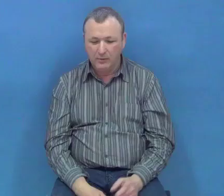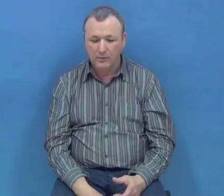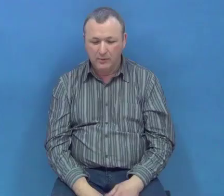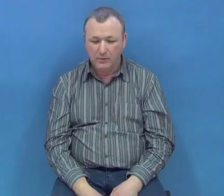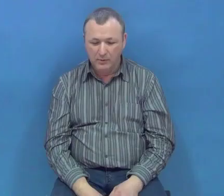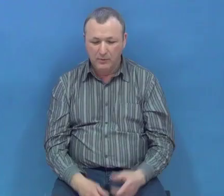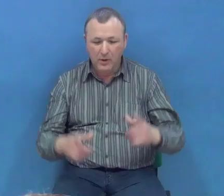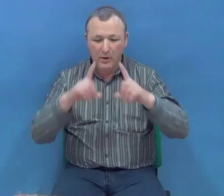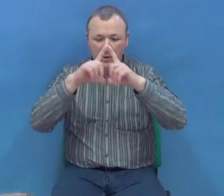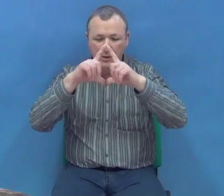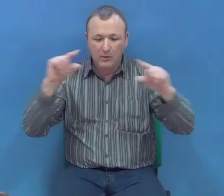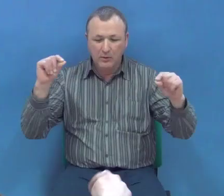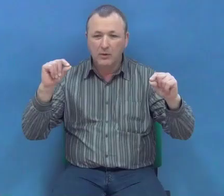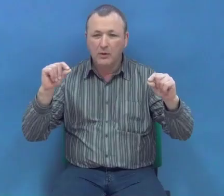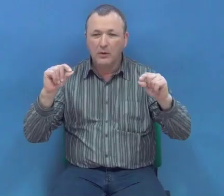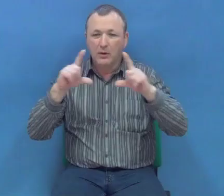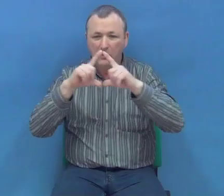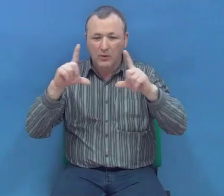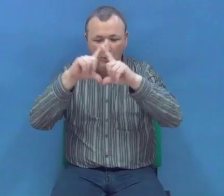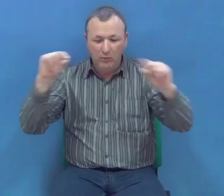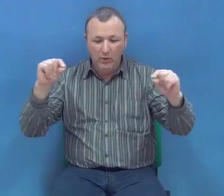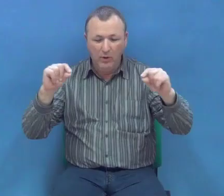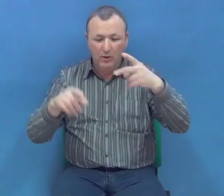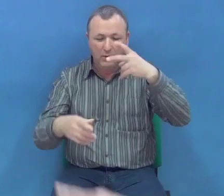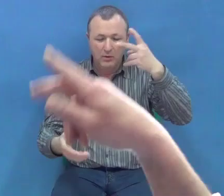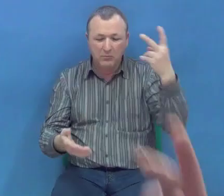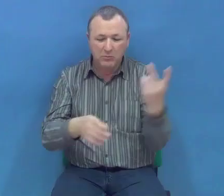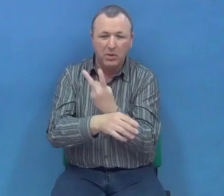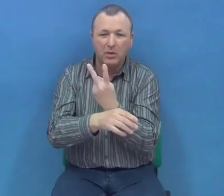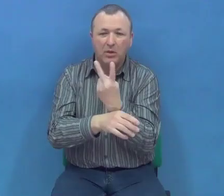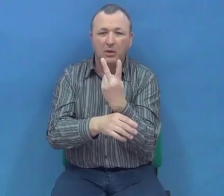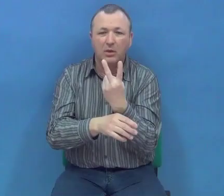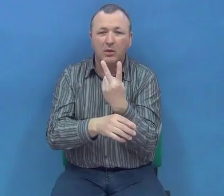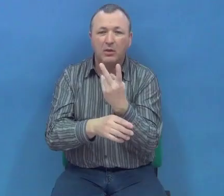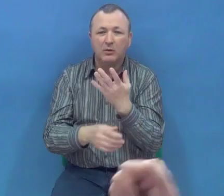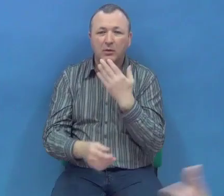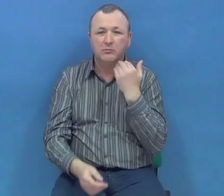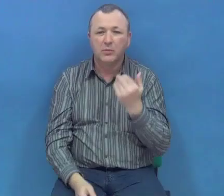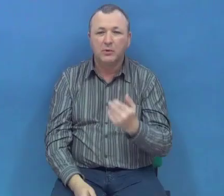Trójkąt informuje, że można się poślizgnąć.